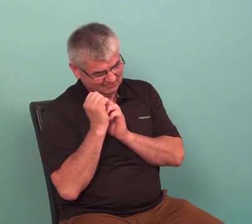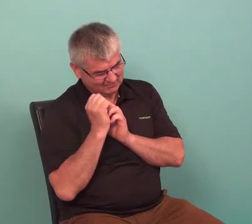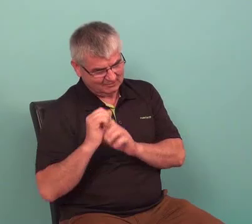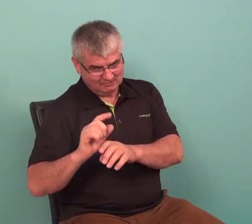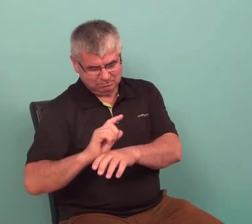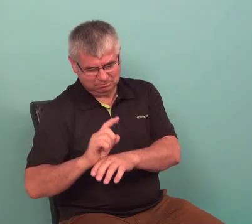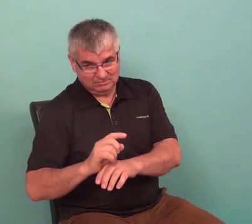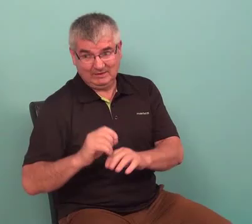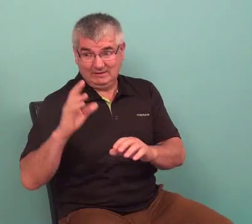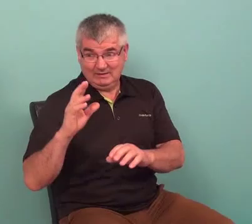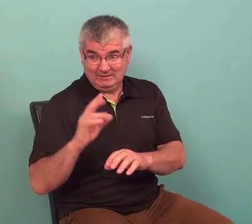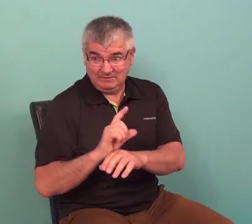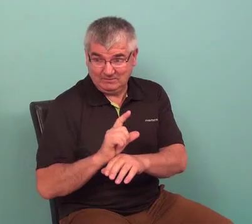Budzik dzwoni.